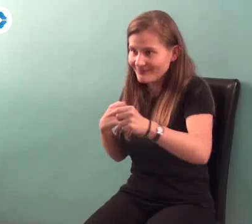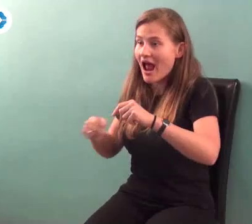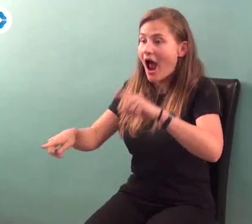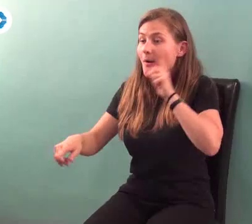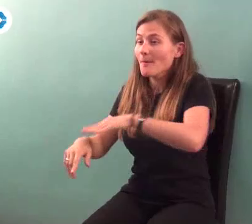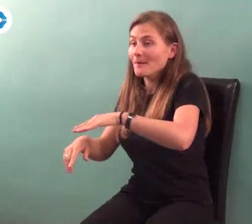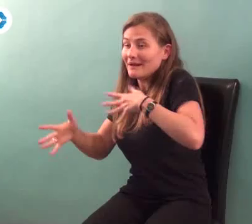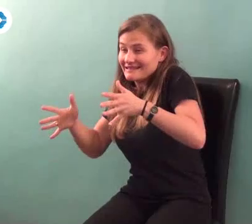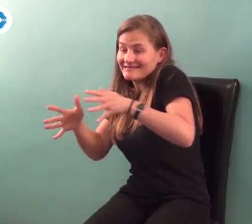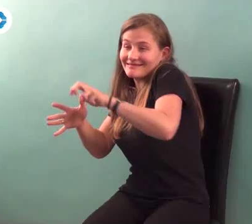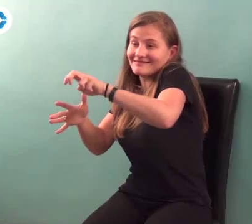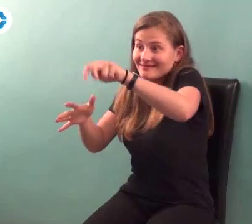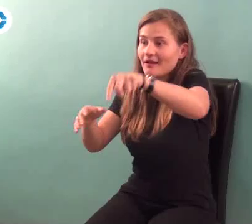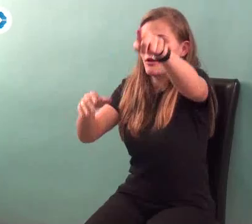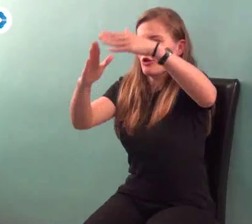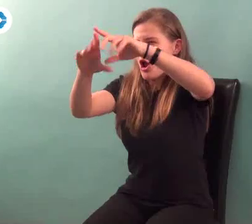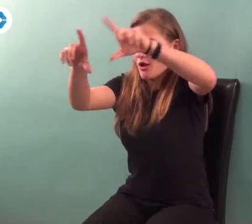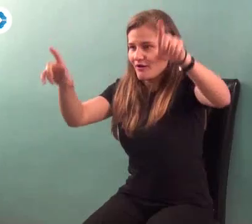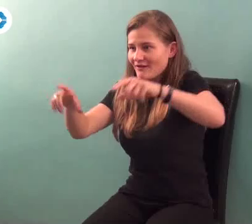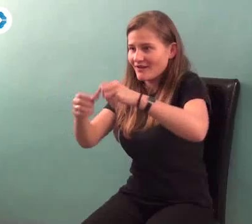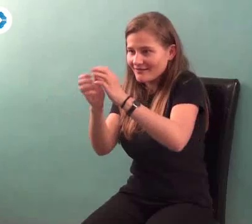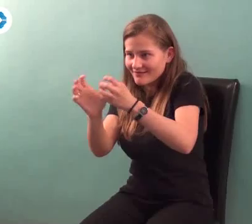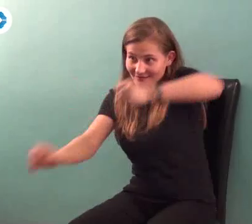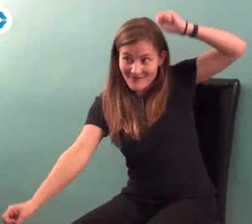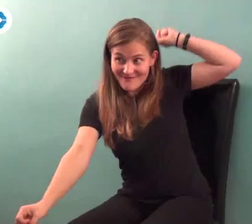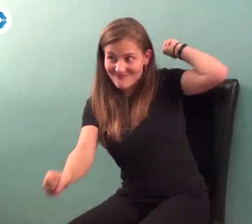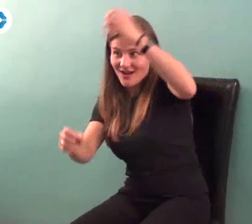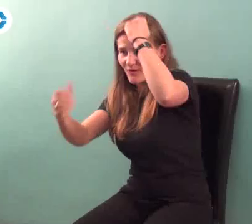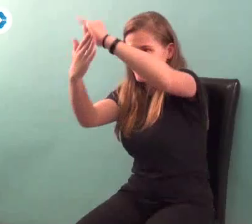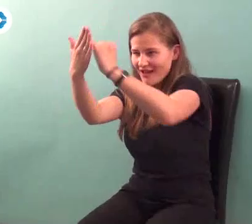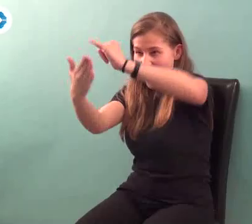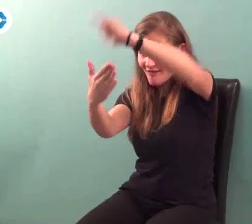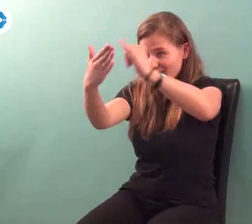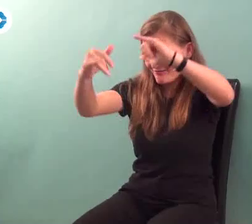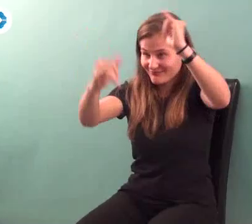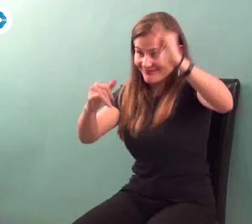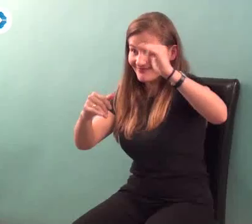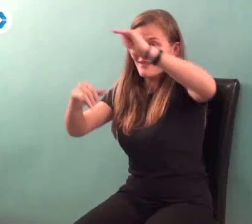A ten mały chłopiec podbiega do jakiegoś domu, rzuca czymś w okno i je rozbija.